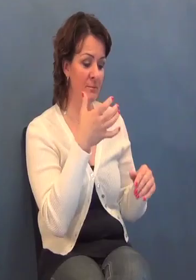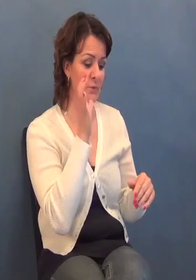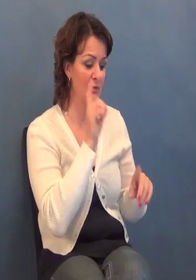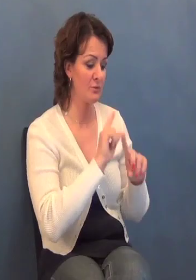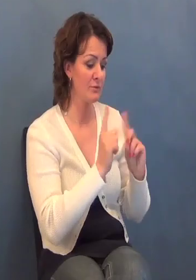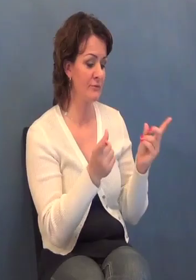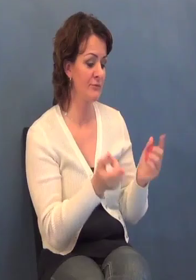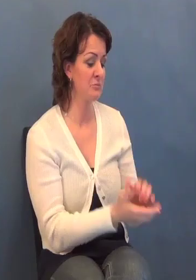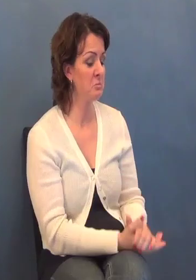Nie wolno.